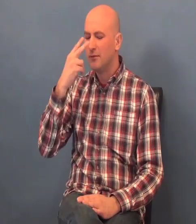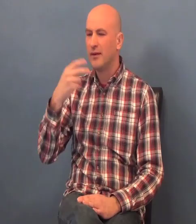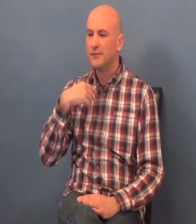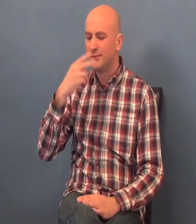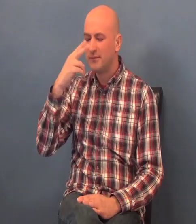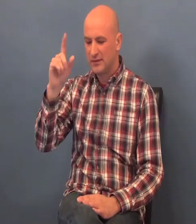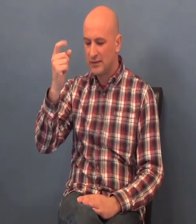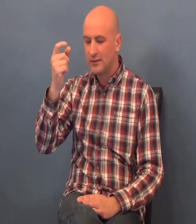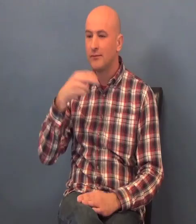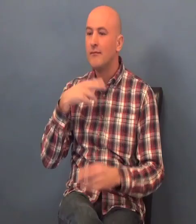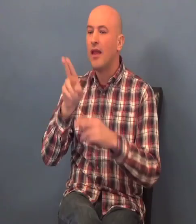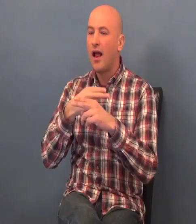Zobaczę, zaraz zobaczę w kalendarzu.